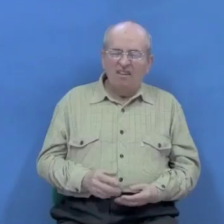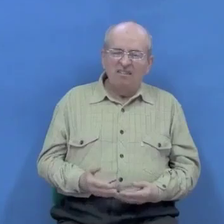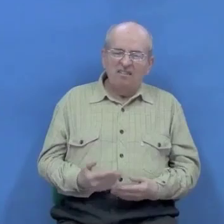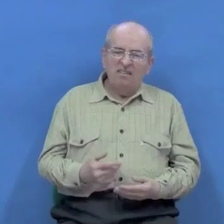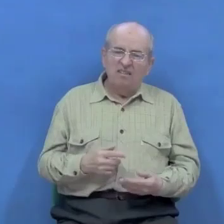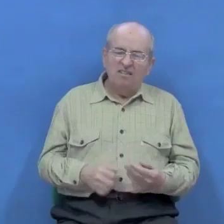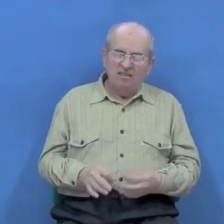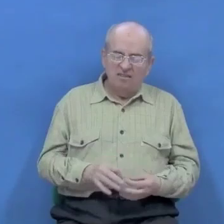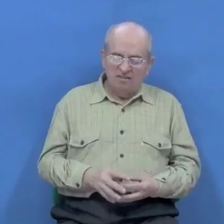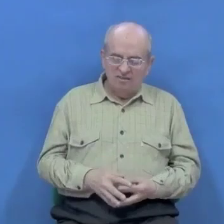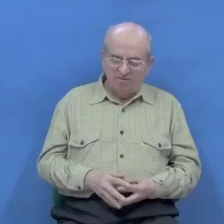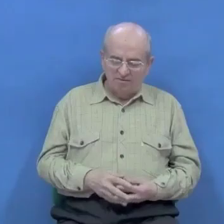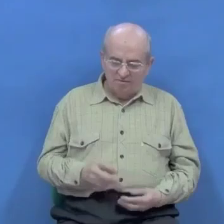Kiedyś mi opowiadali.